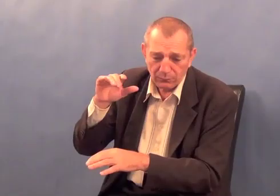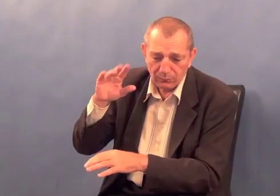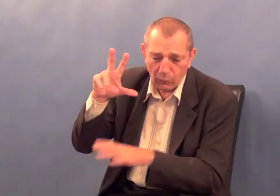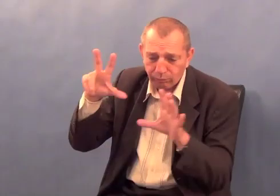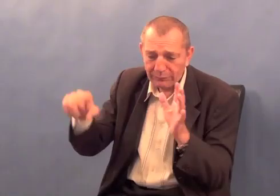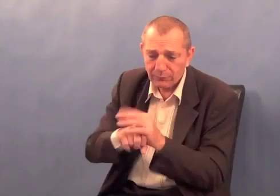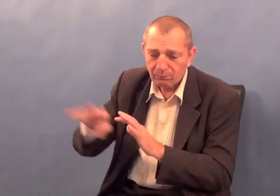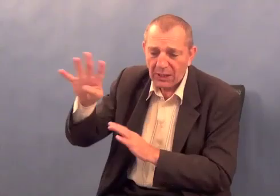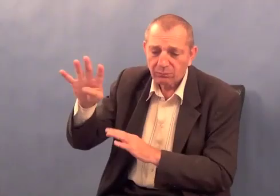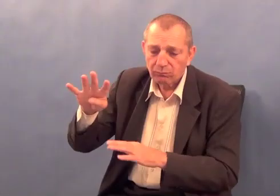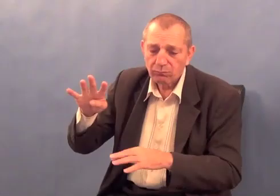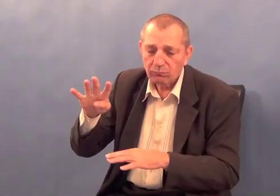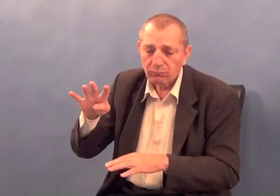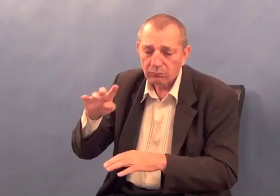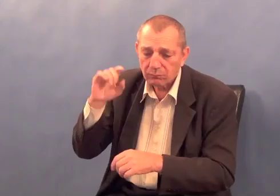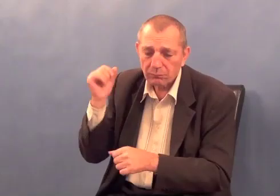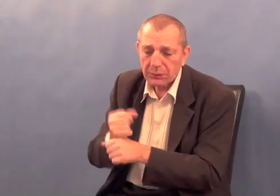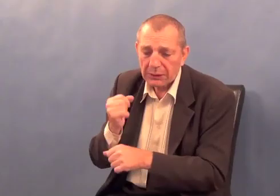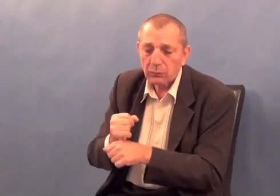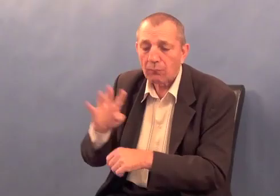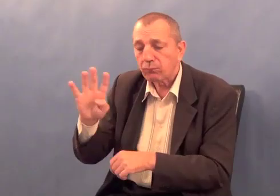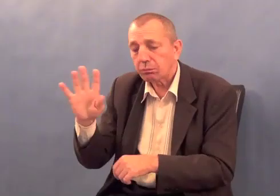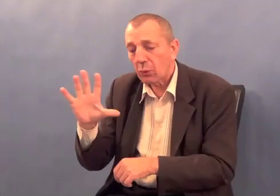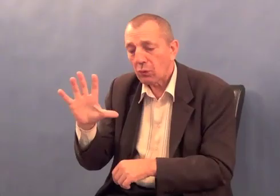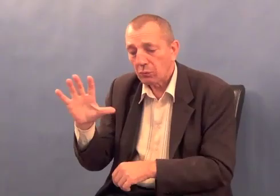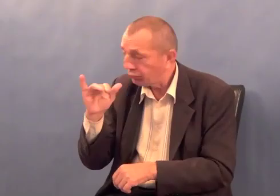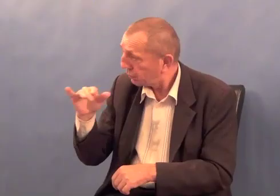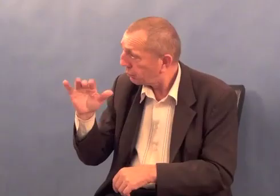Ósma do czwartej... pracuję, czwarta, piąta, nie można o piątej?